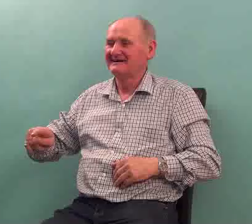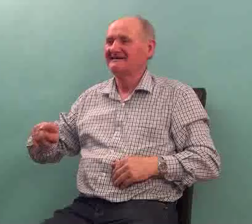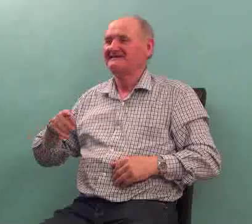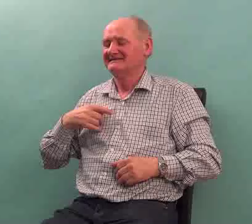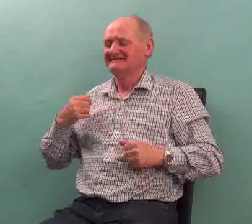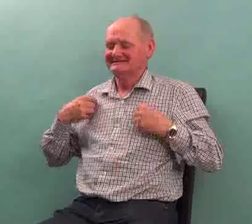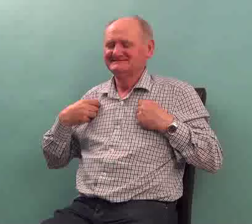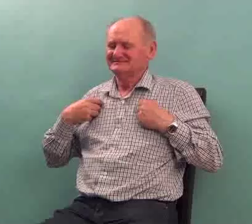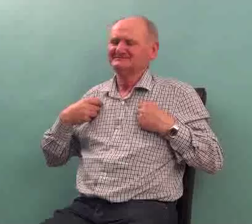Chaplin idzie dalej.